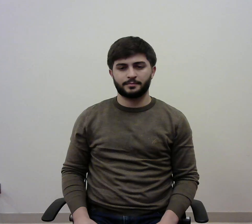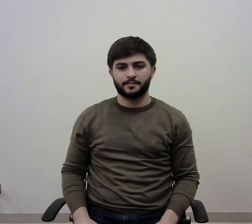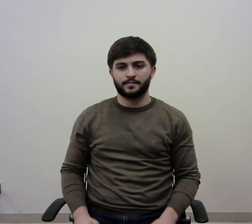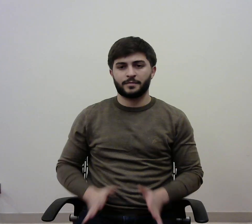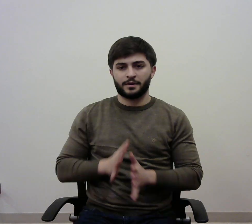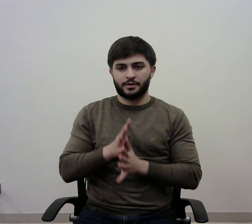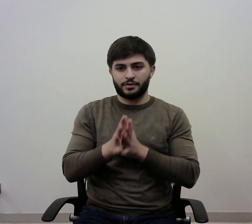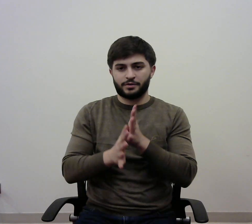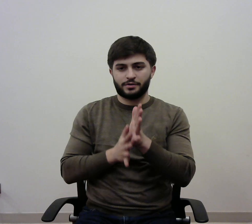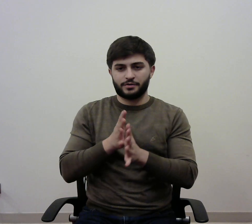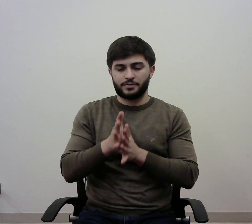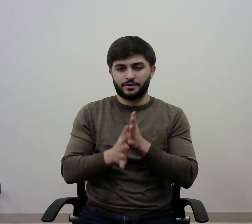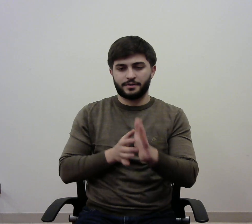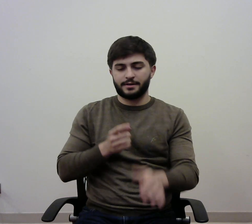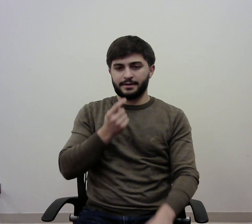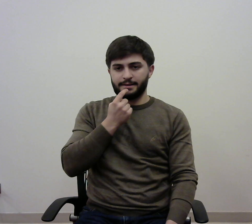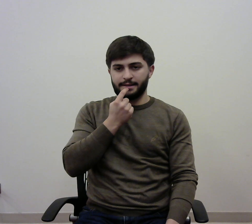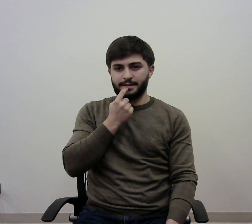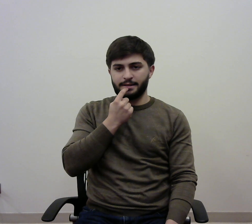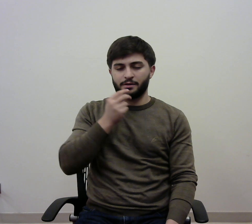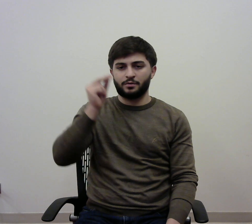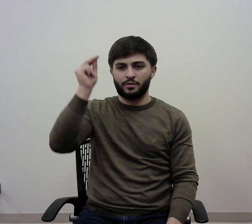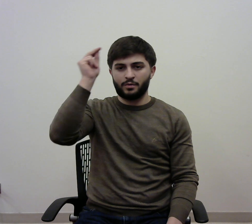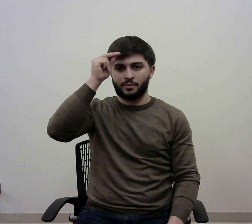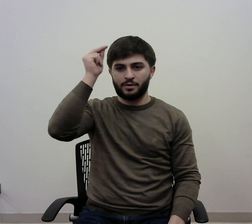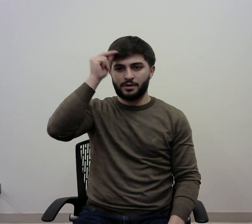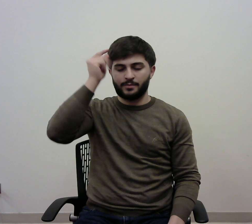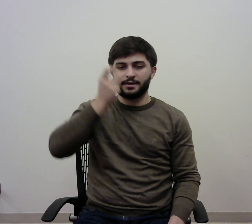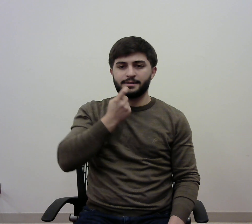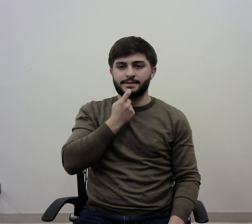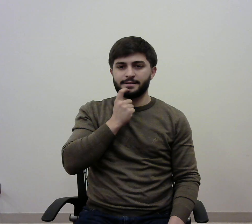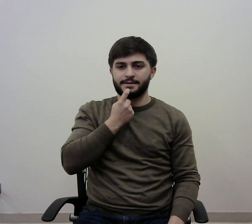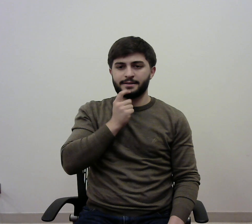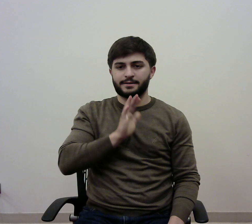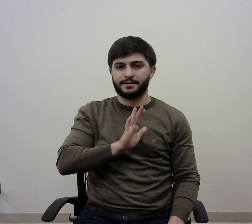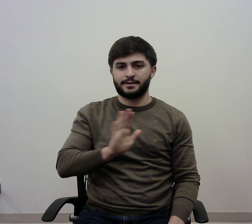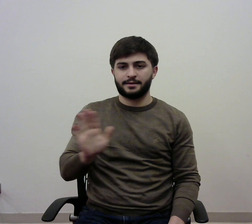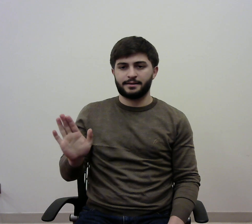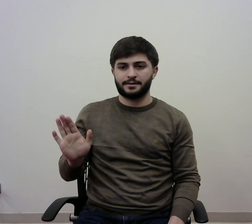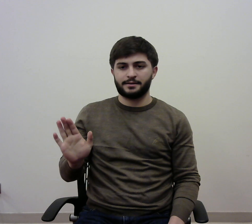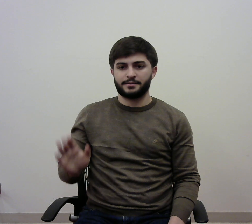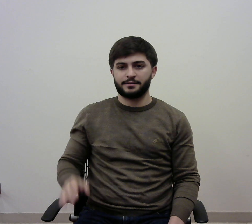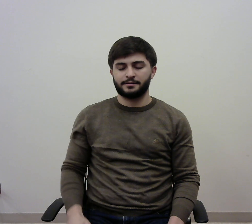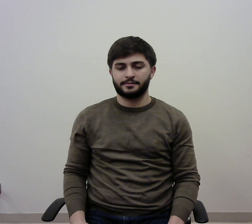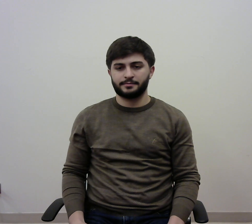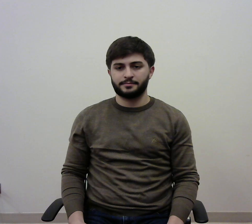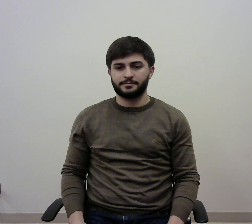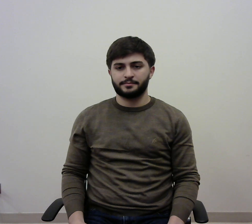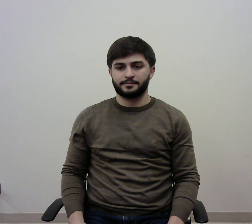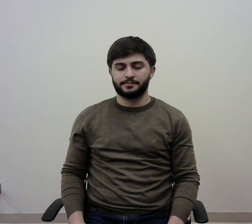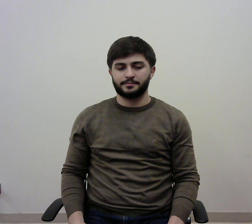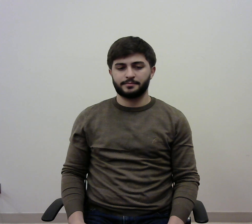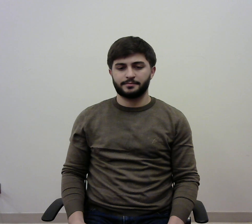İşarə dilini öyrənmək çətin deyil